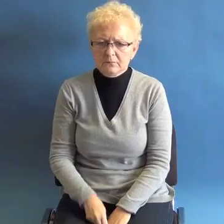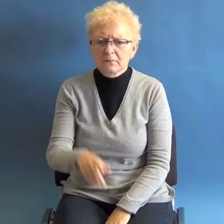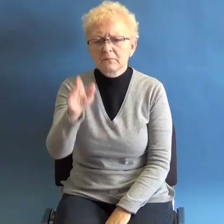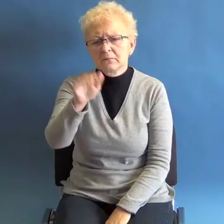Może...